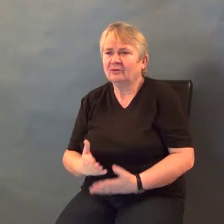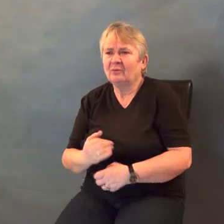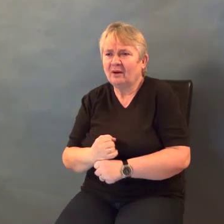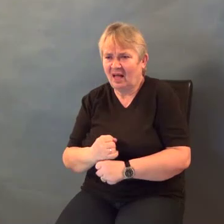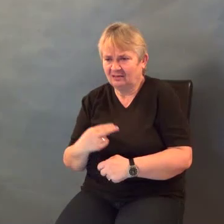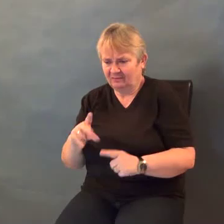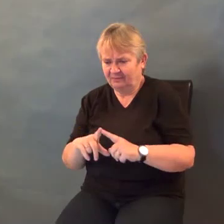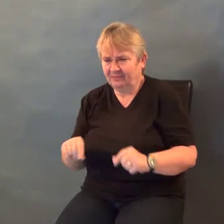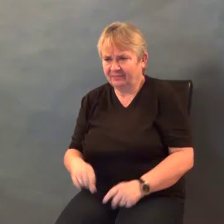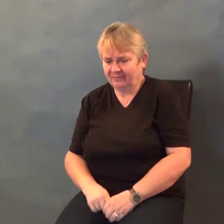Tylko w pracy jest taki trójkątny znak ostrzegający przed upadkiem.